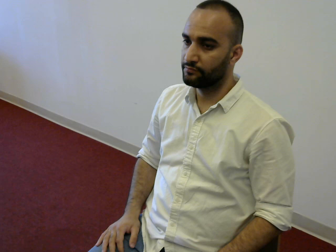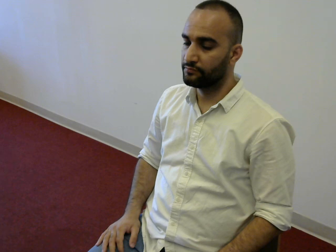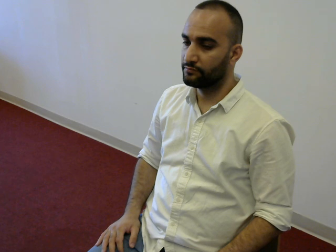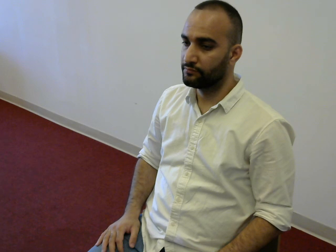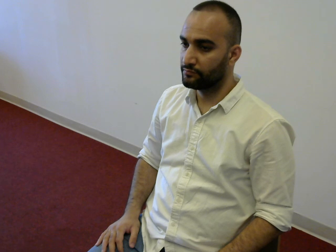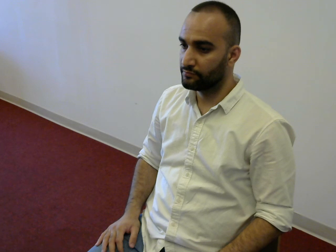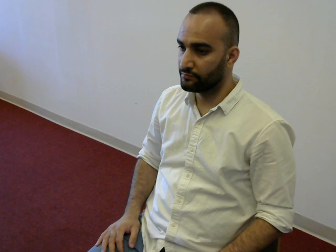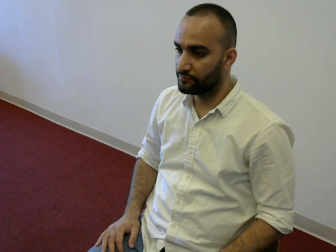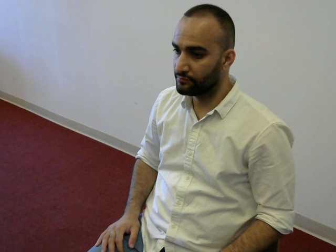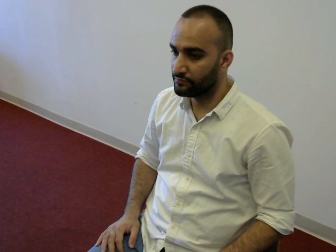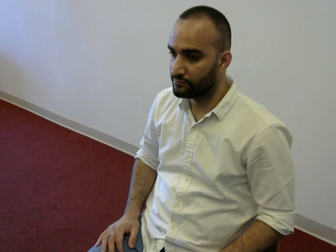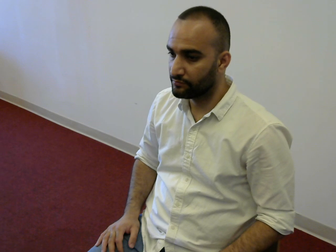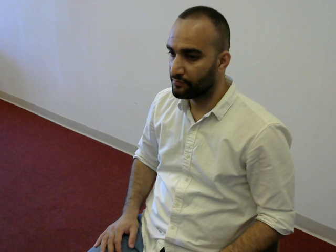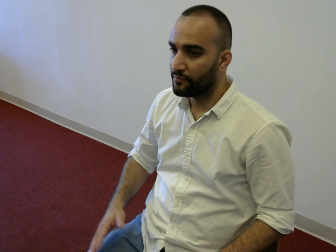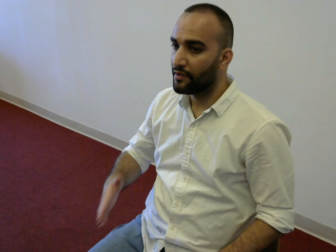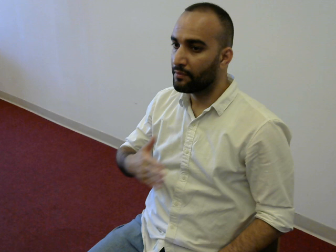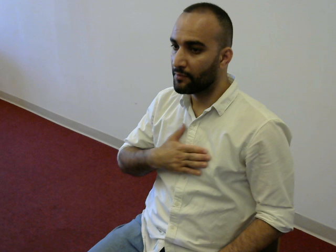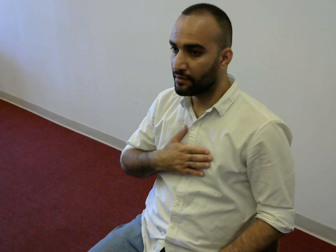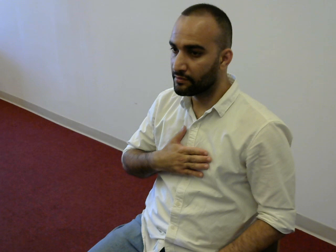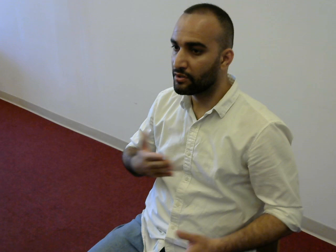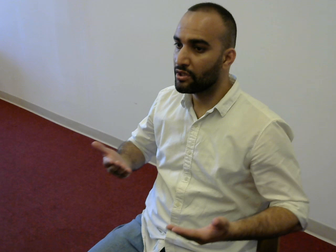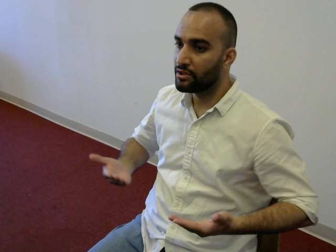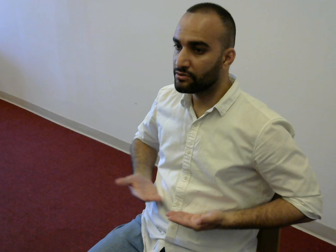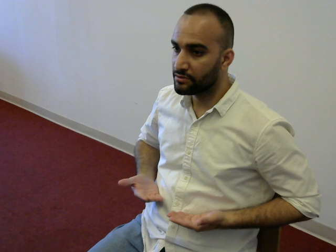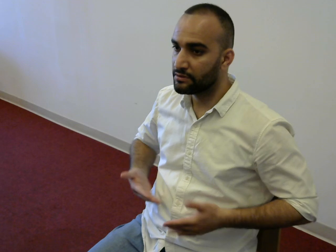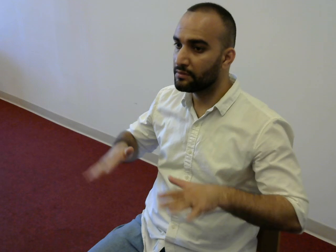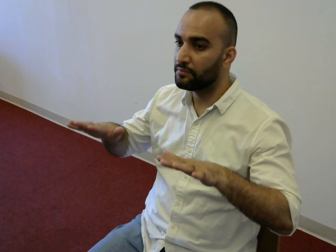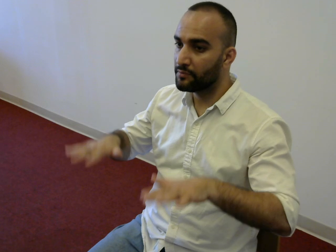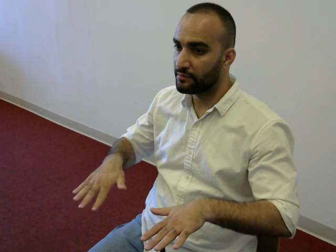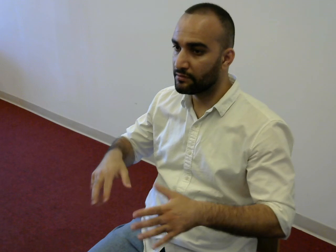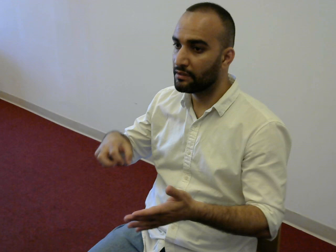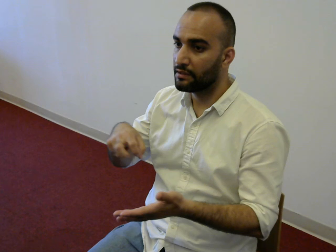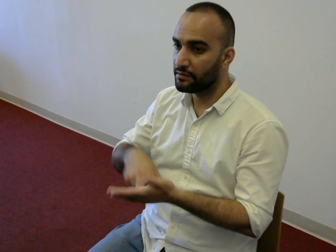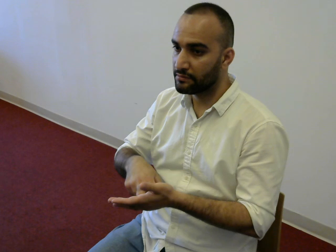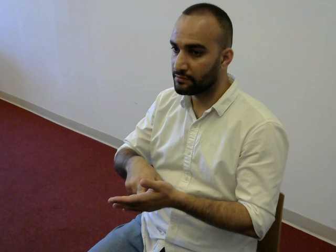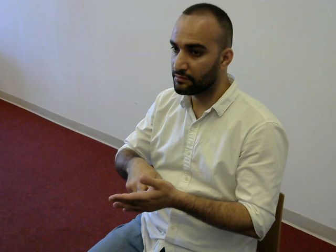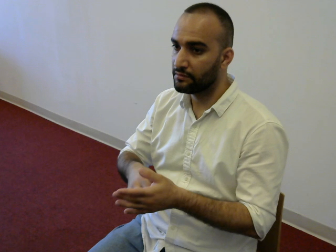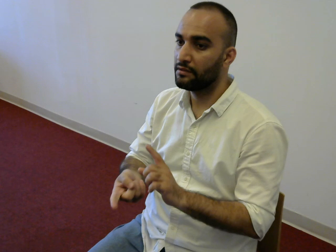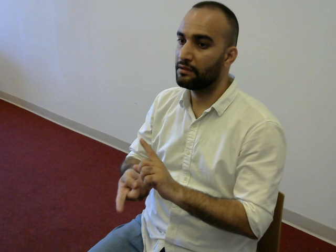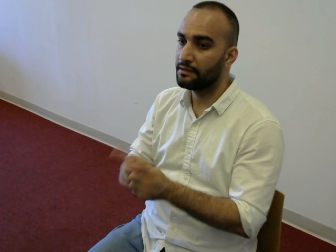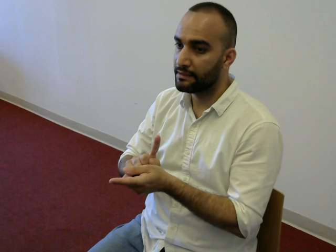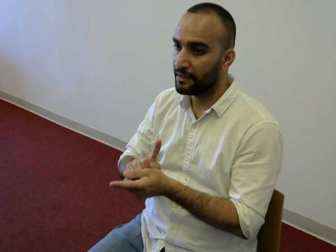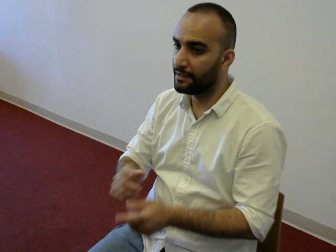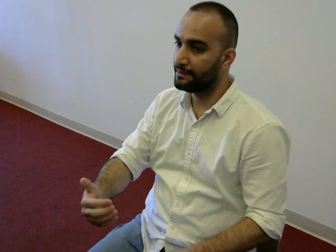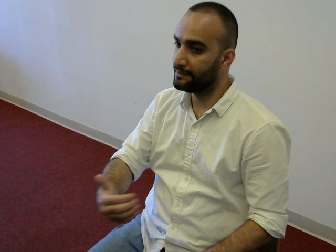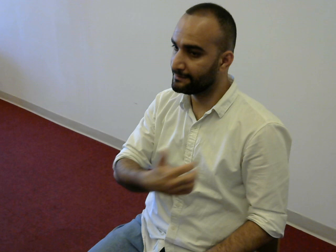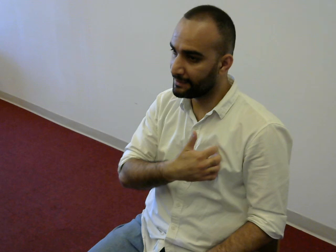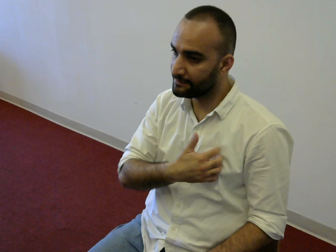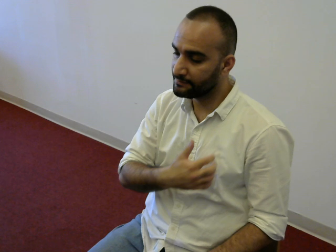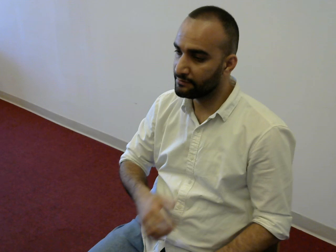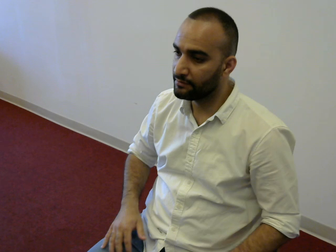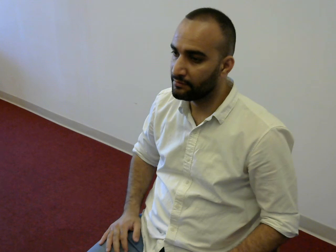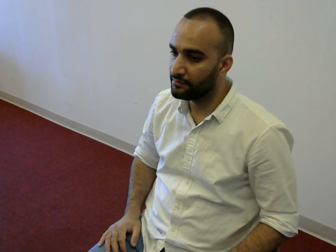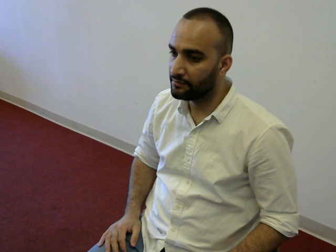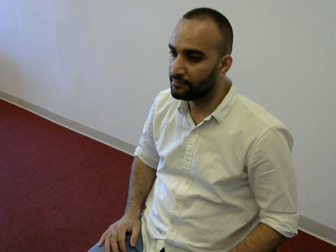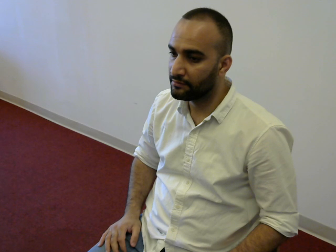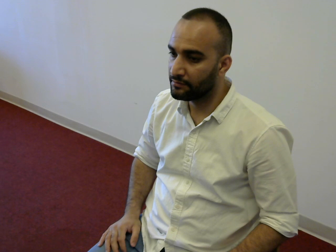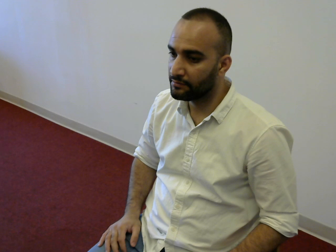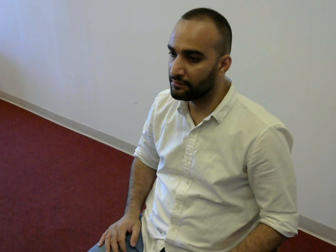Mən yaşayış yeri qeydiyyatımı dəyişmək istəyirəm